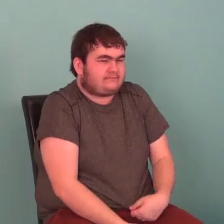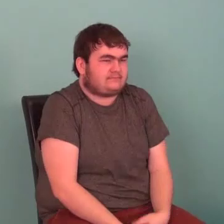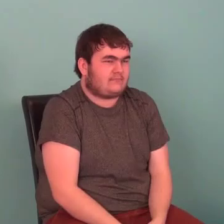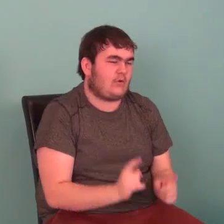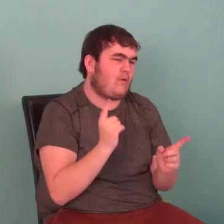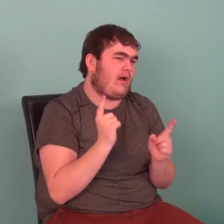Uwaga.